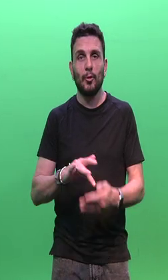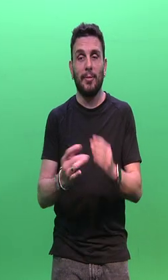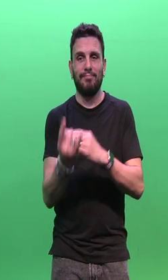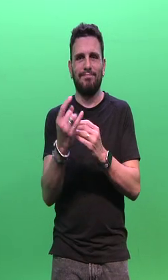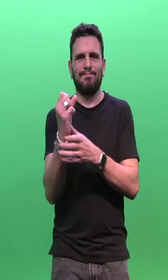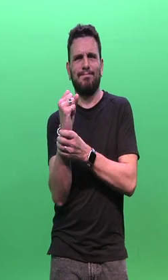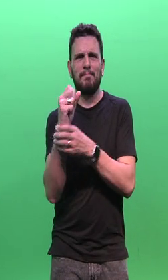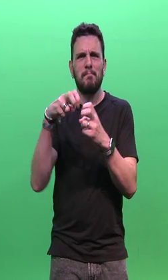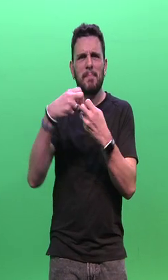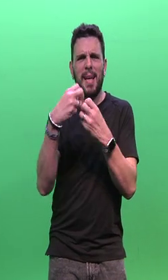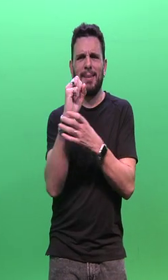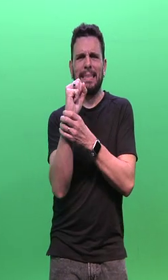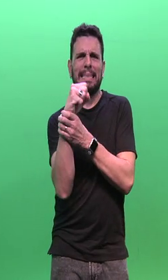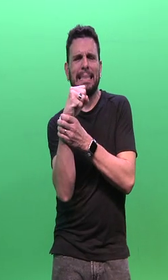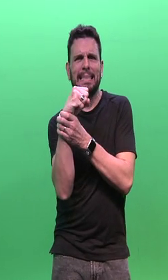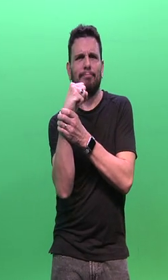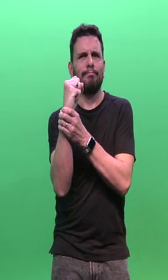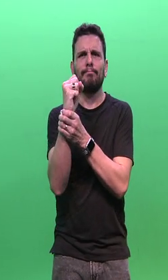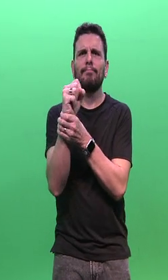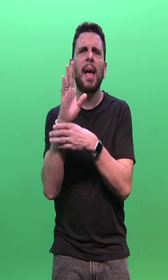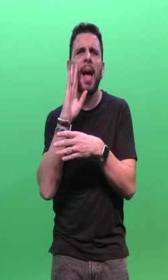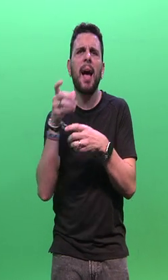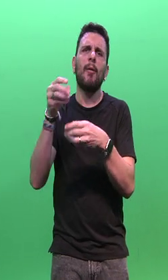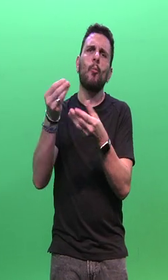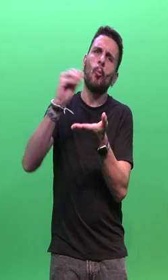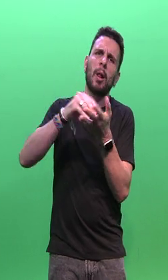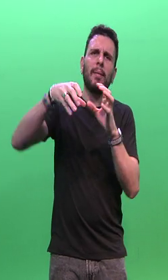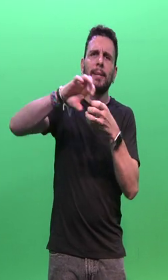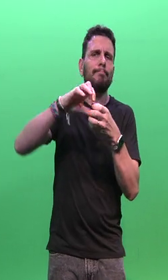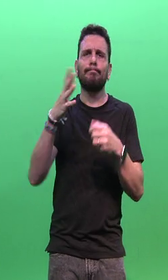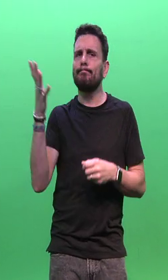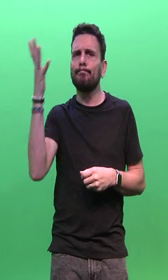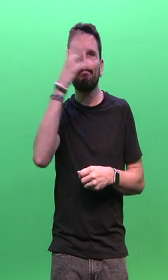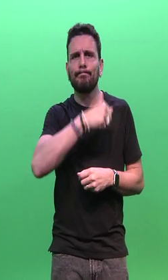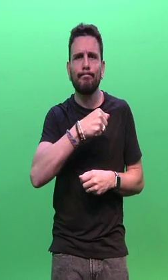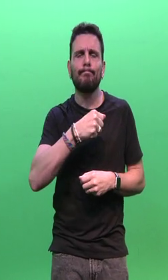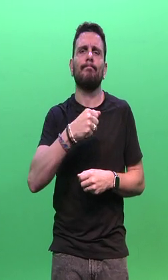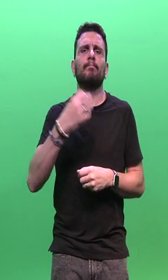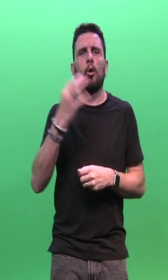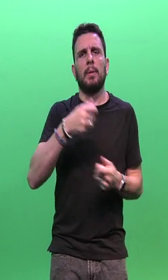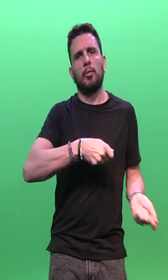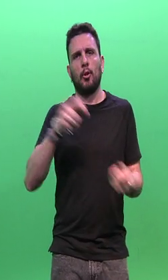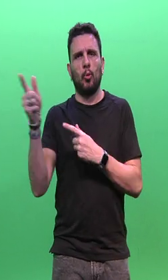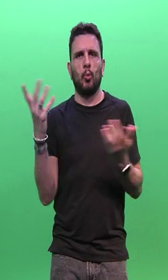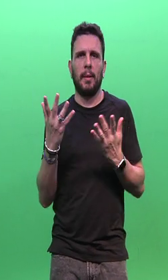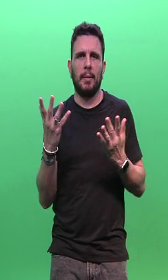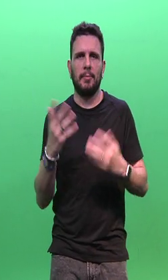Em va aparèixer un dolor a la mà, al canell, em va quedar torçat i no el puc tornar a posar bé, m'han obligat a anar a urgències.